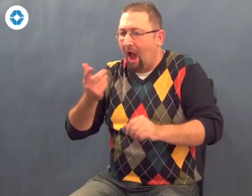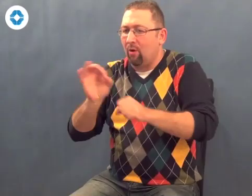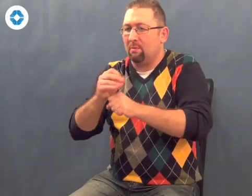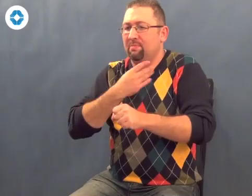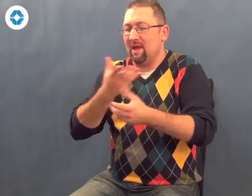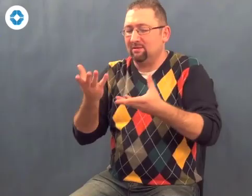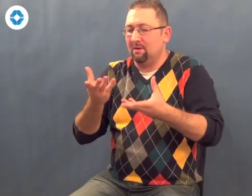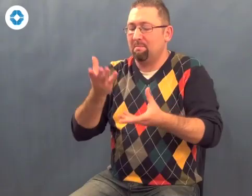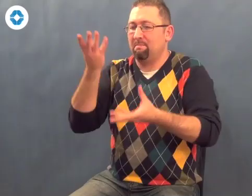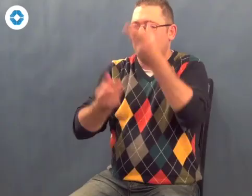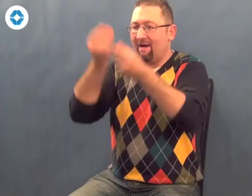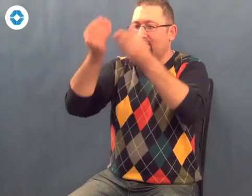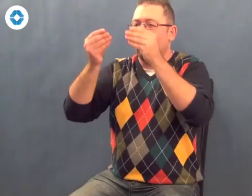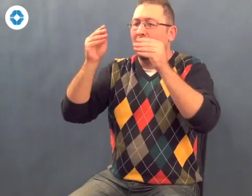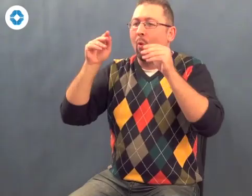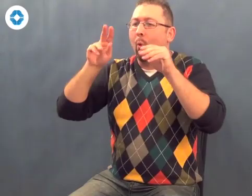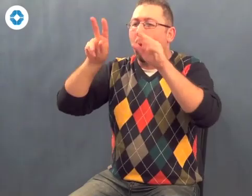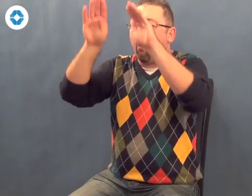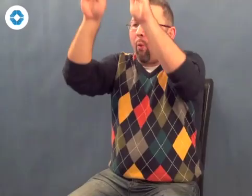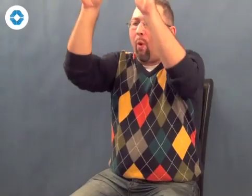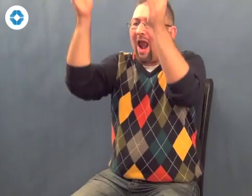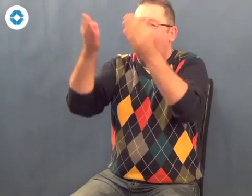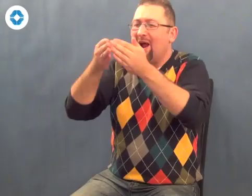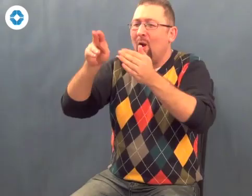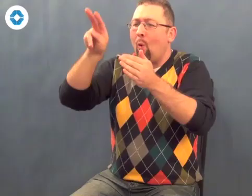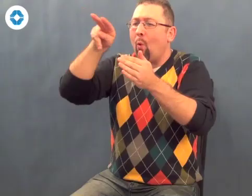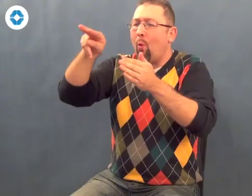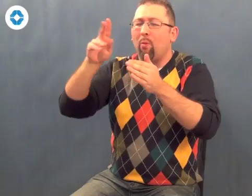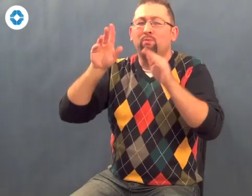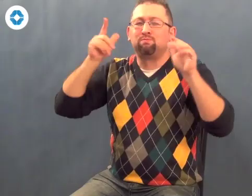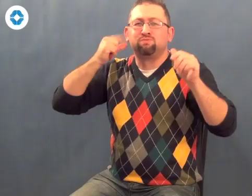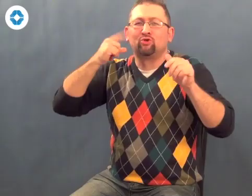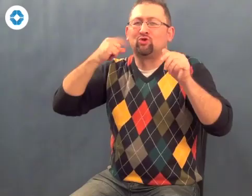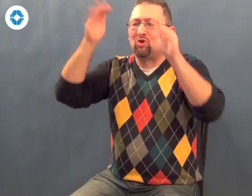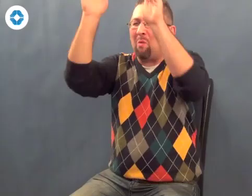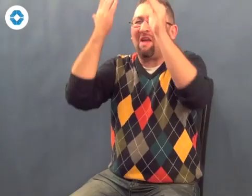Pies bawi się pszczelim ulem w kształcie kokonu.